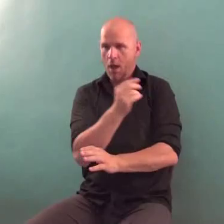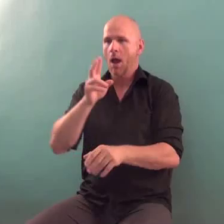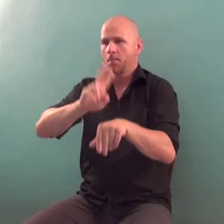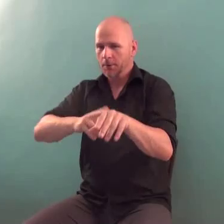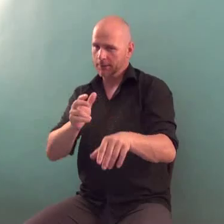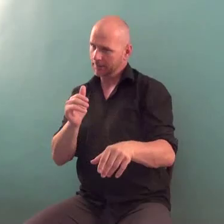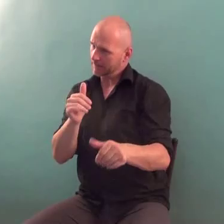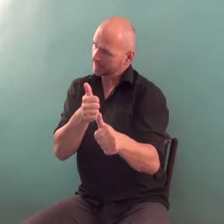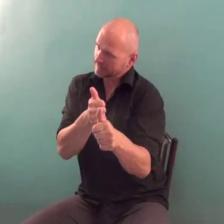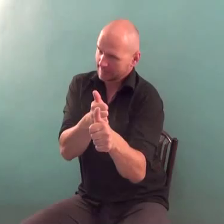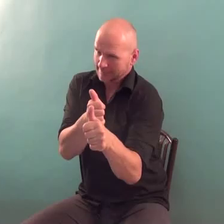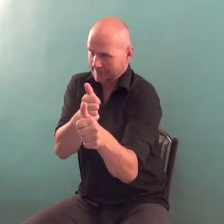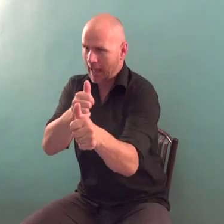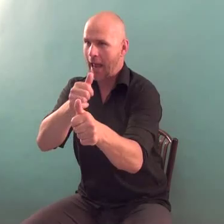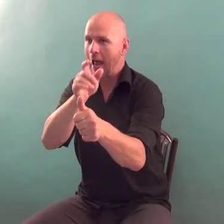Policjant idzie dalej za Charlie Chaplinem.